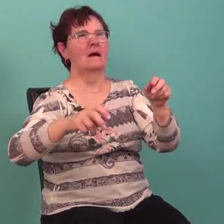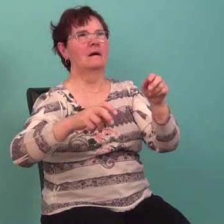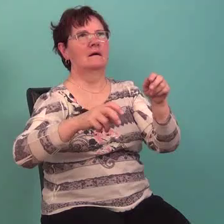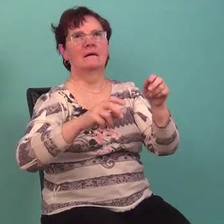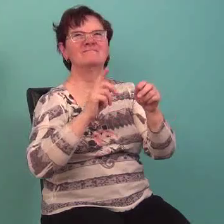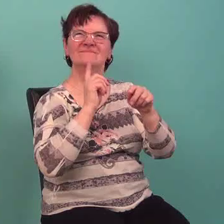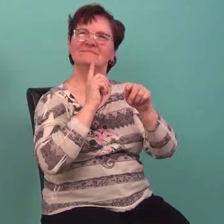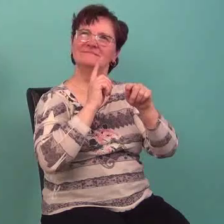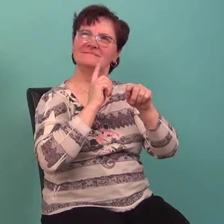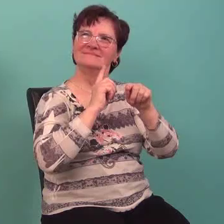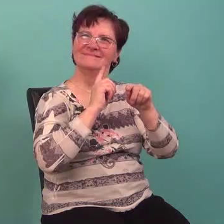Właśnie...